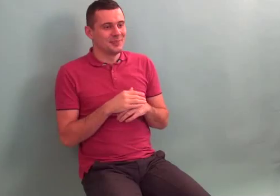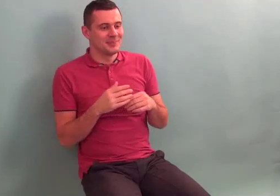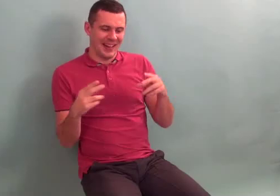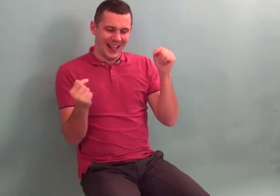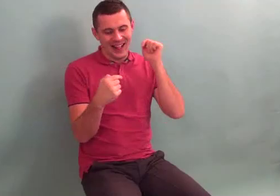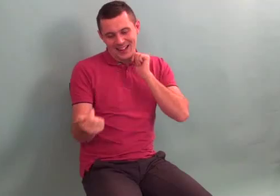Rozmawiają